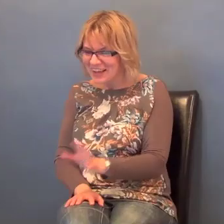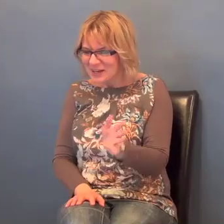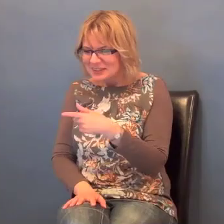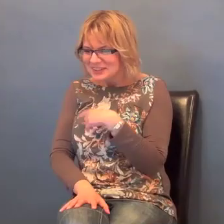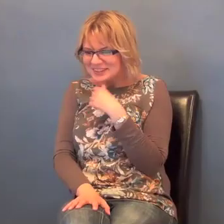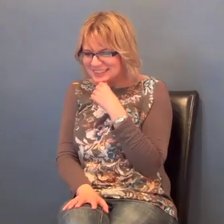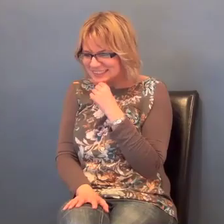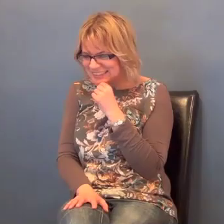E tam.